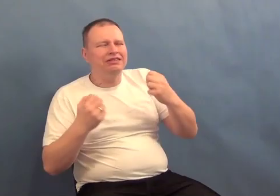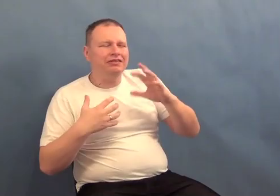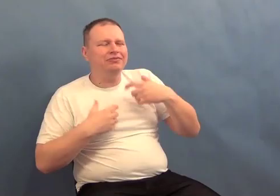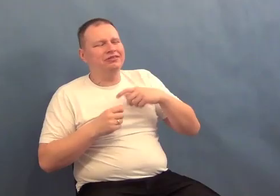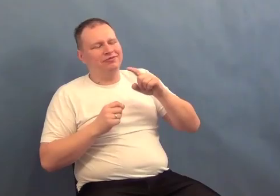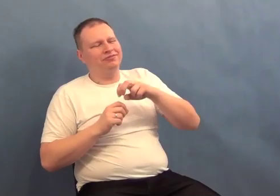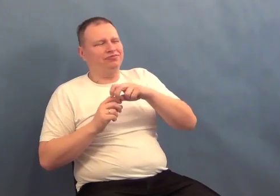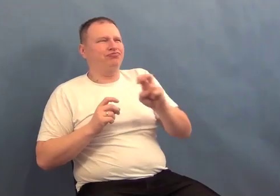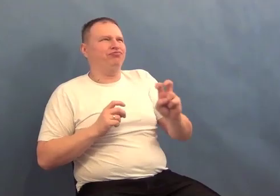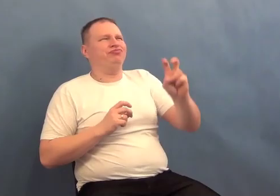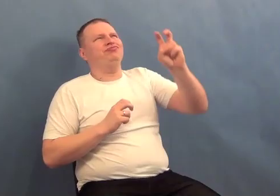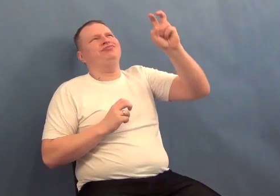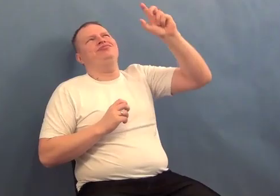Wjechał windą na górę.